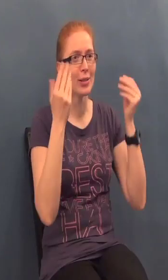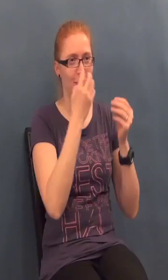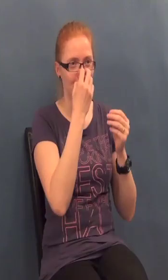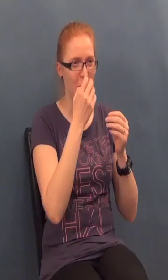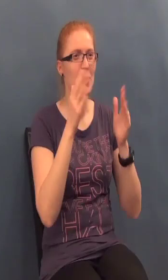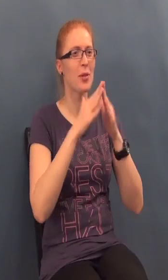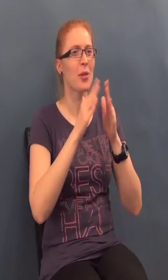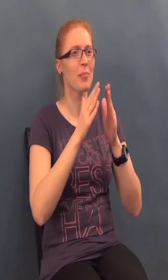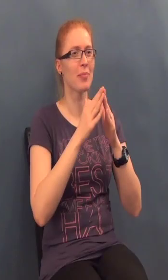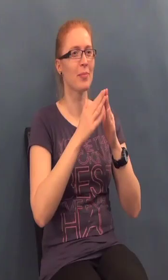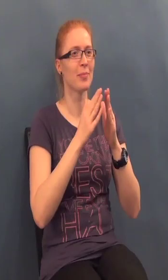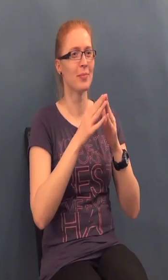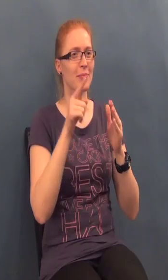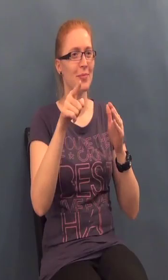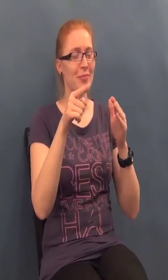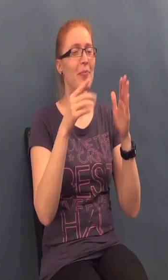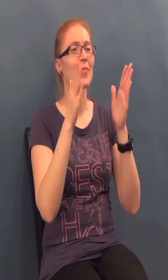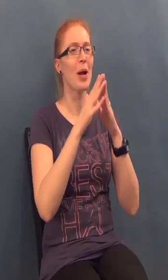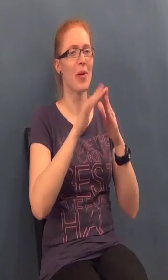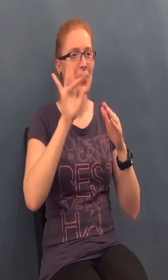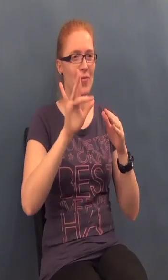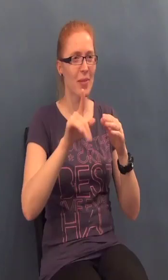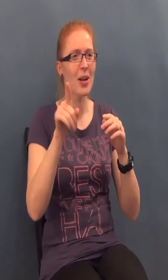Kot siedzi wykrzywiony w domu.